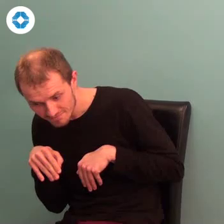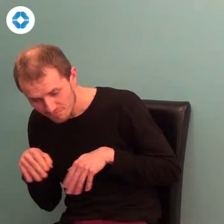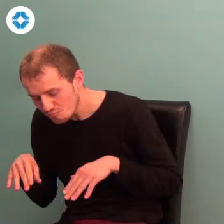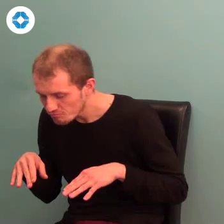Koniec.